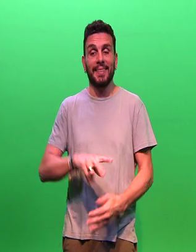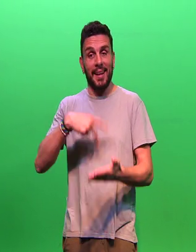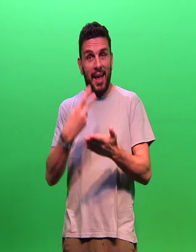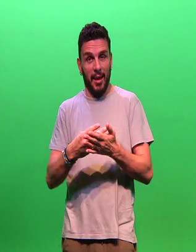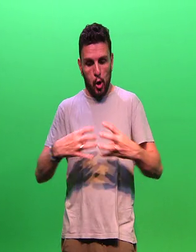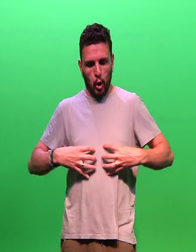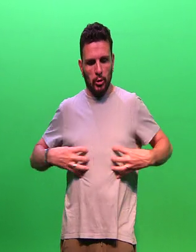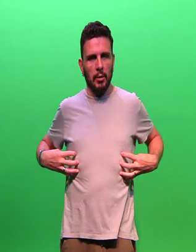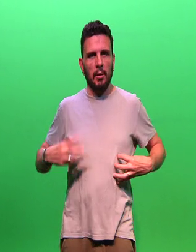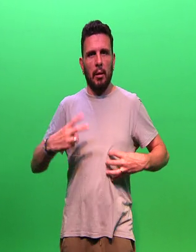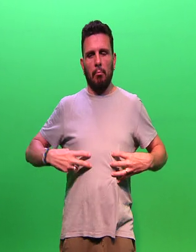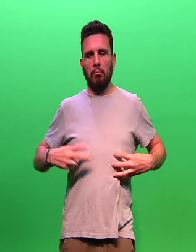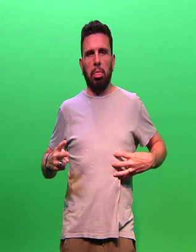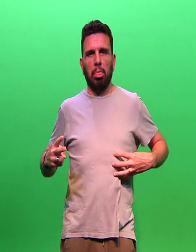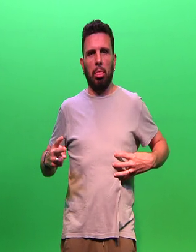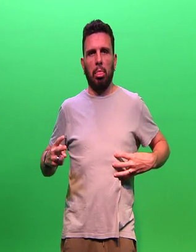Vaig caure i les costelles de la part dreta se'm van trencar, van sortir de lloc.